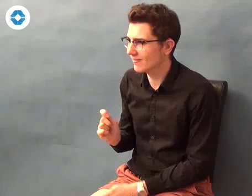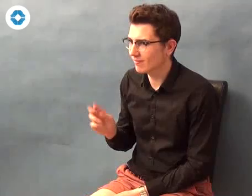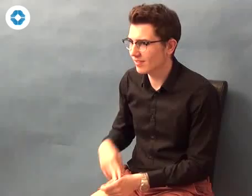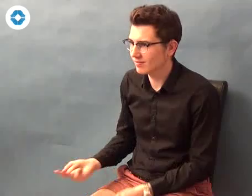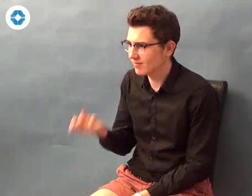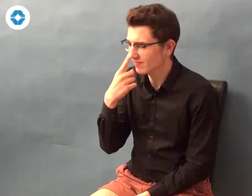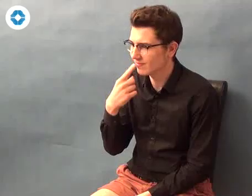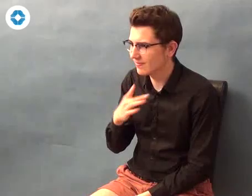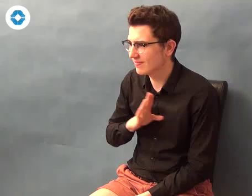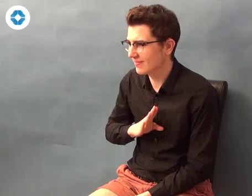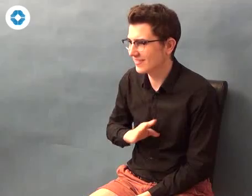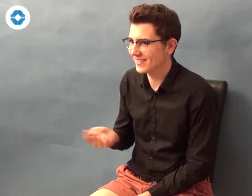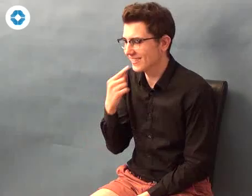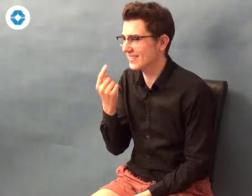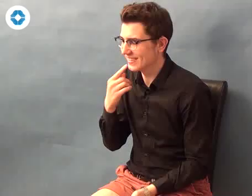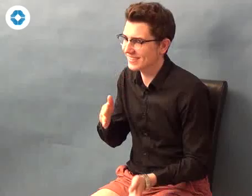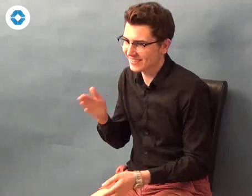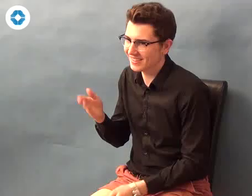Trafiają one kilka razy policjanta w twarz.